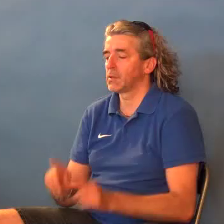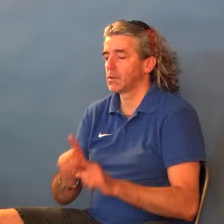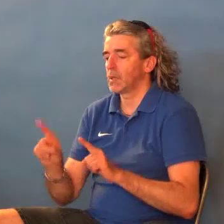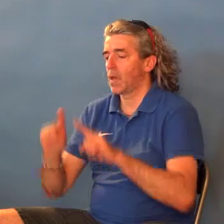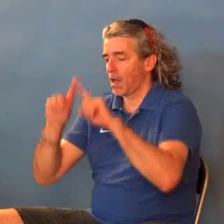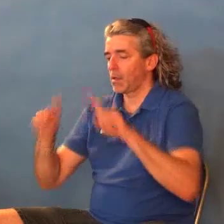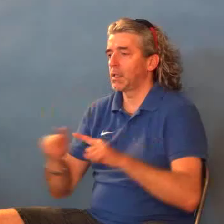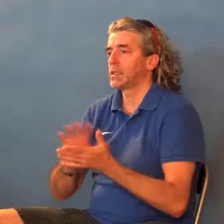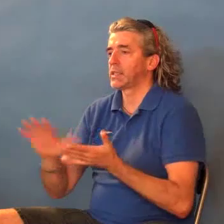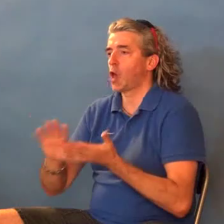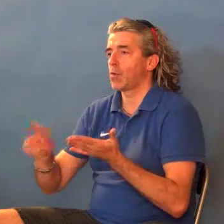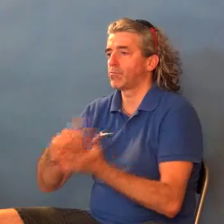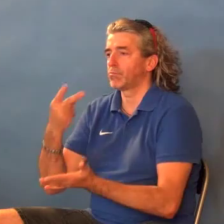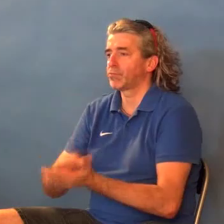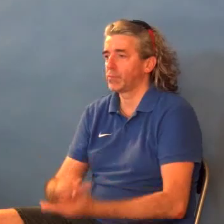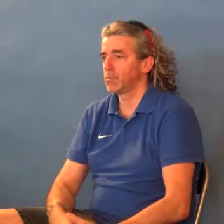Trójkątny znak mówi, że jest śliska nawierzchnia.